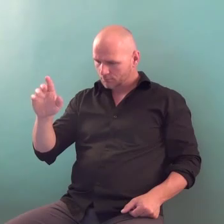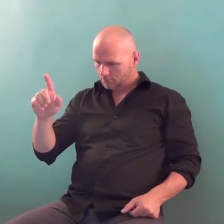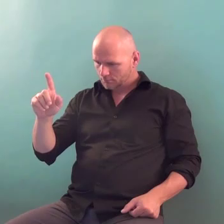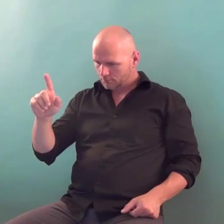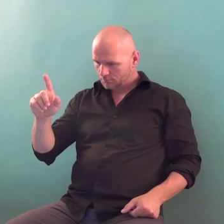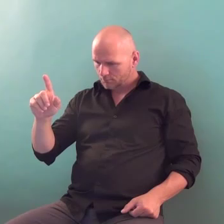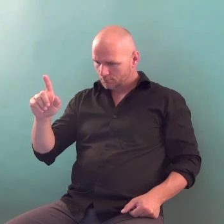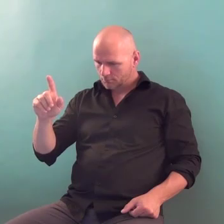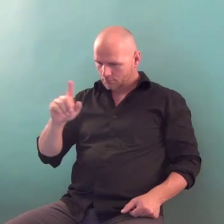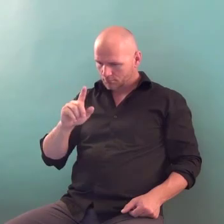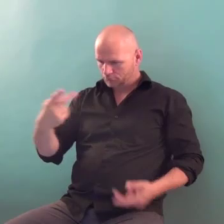Poczekaj.